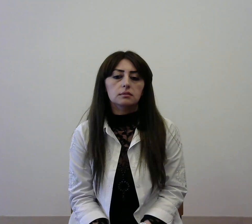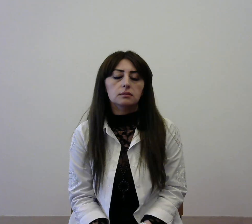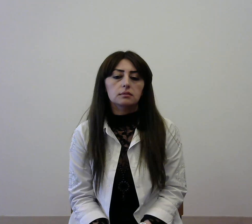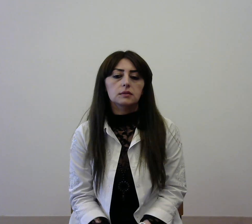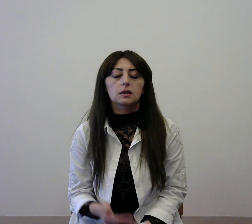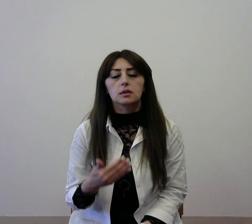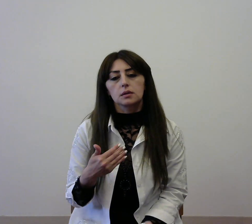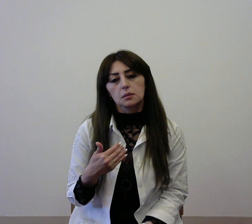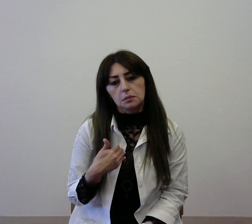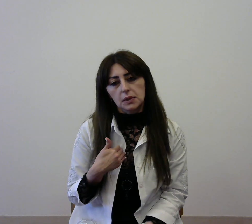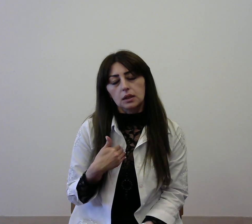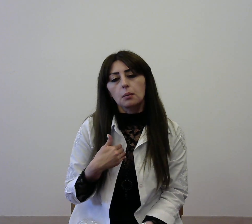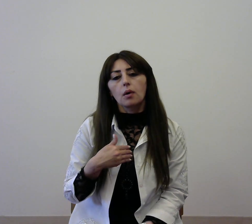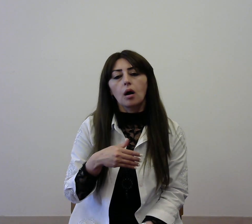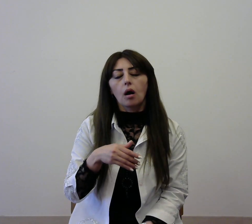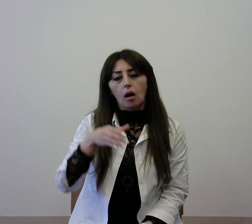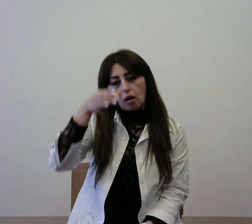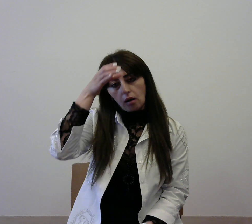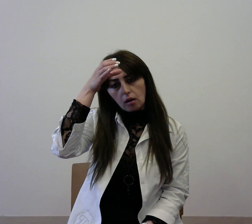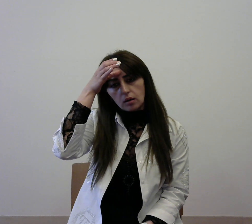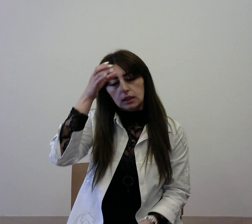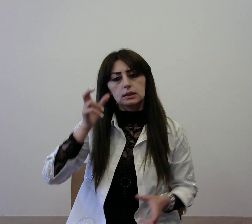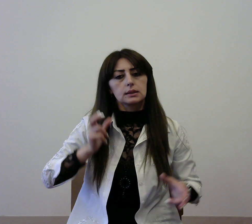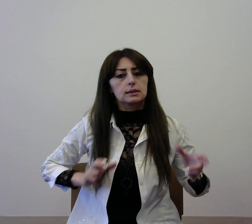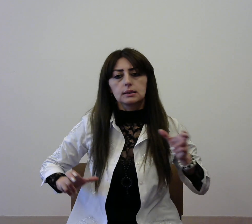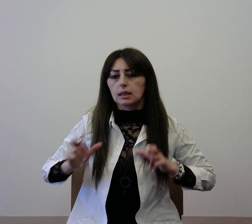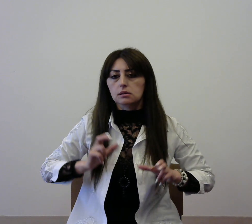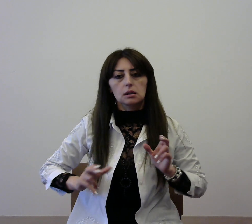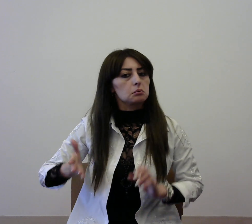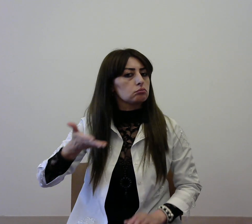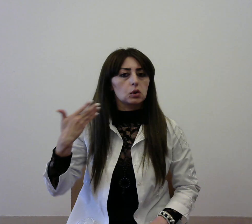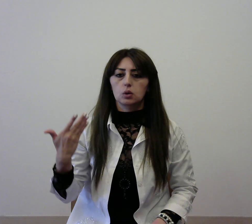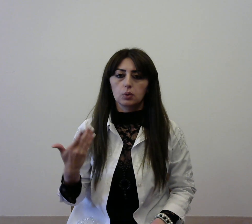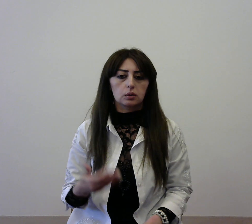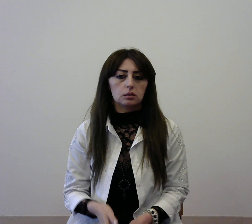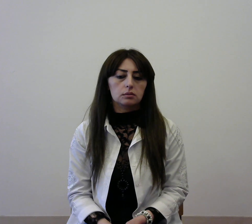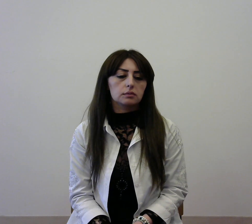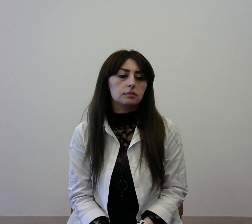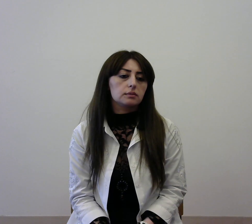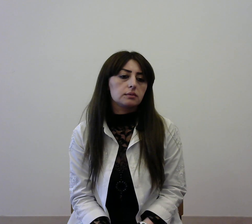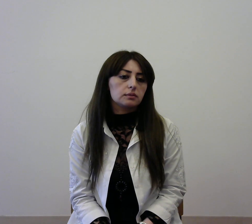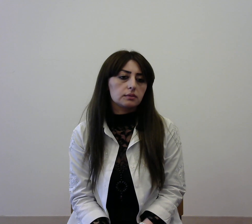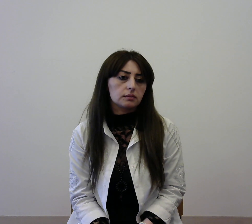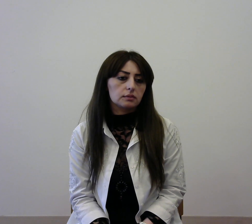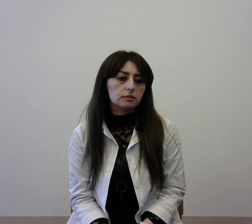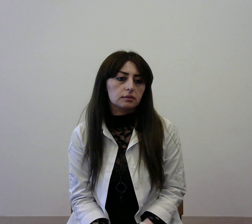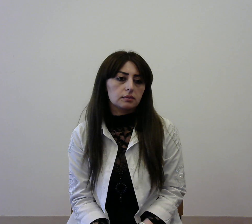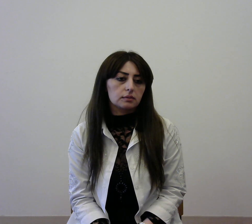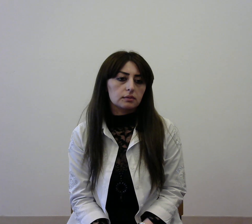Mənim ali təhsilim yoxdur